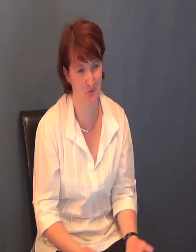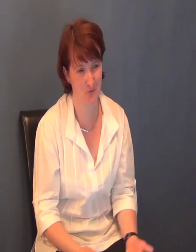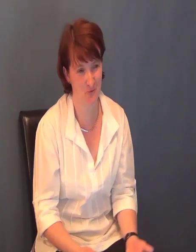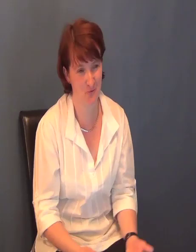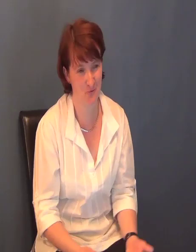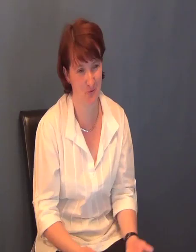Może.